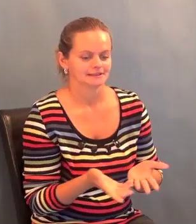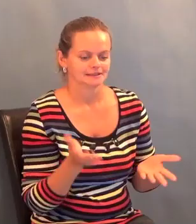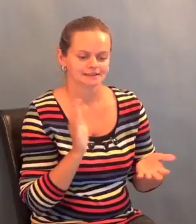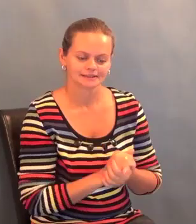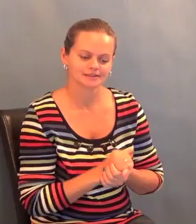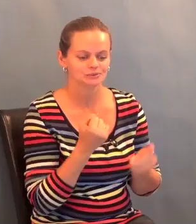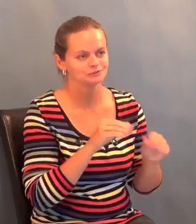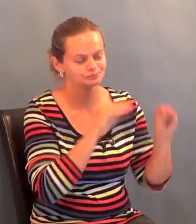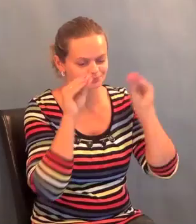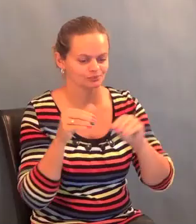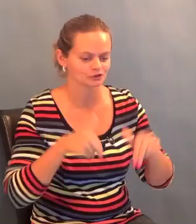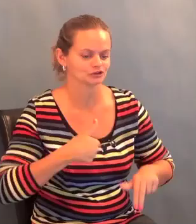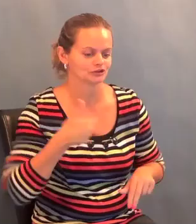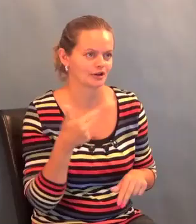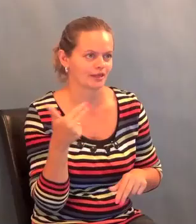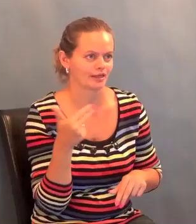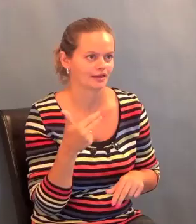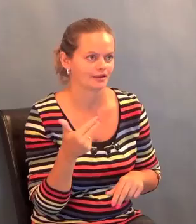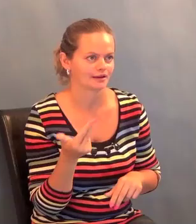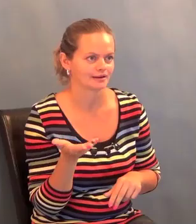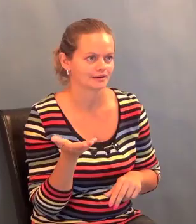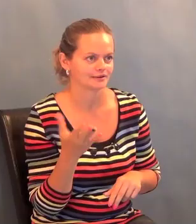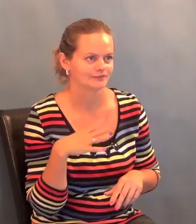Trudno, przeniesiemy to może na niedzielę?